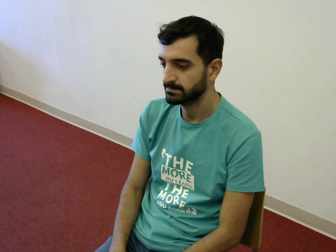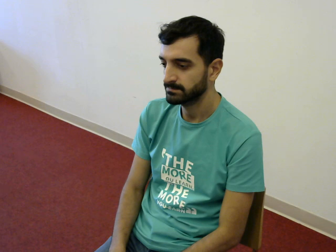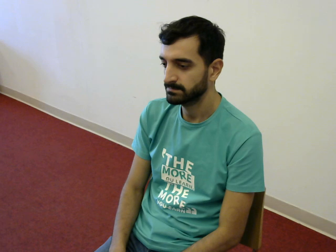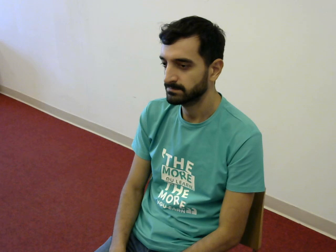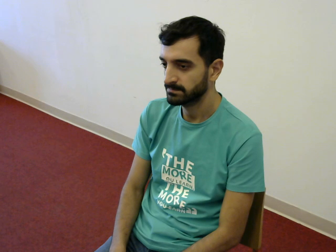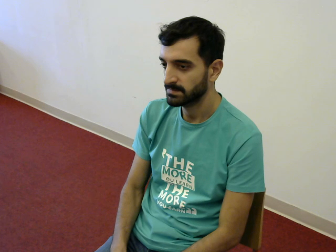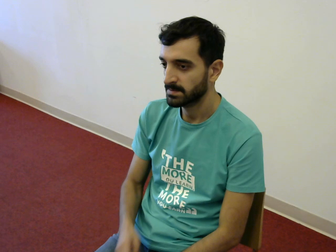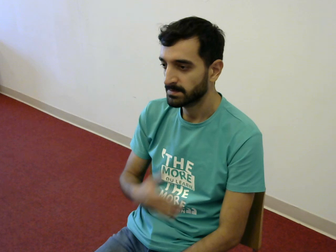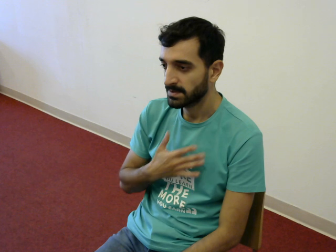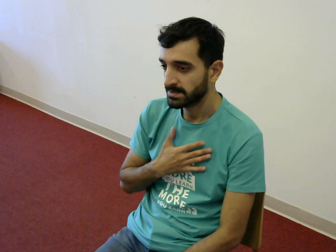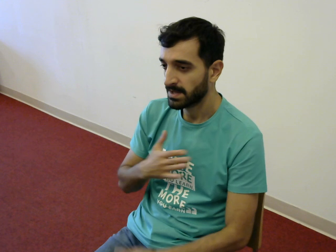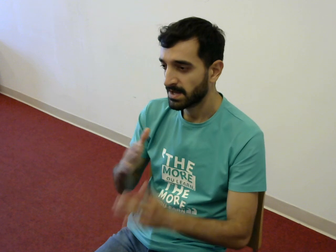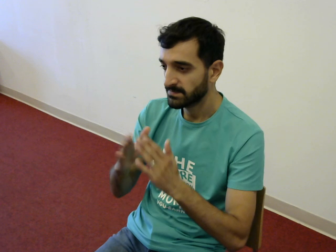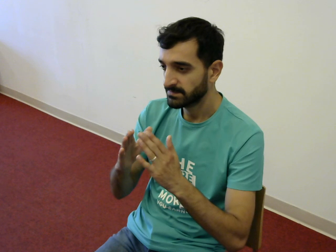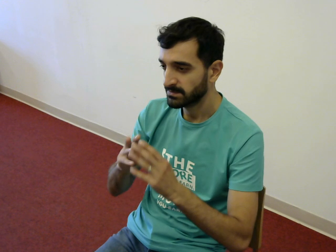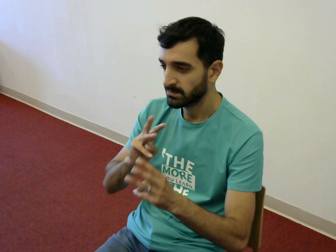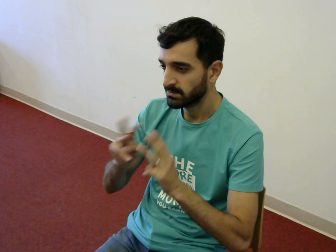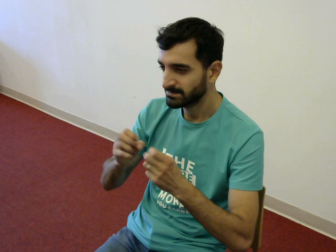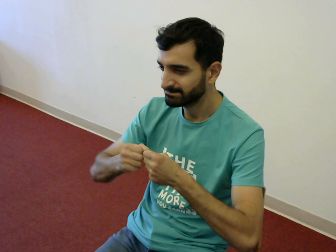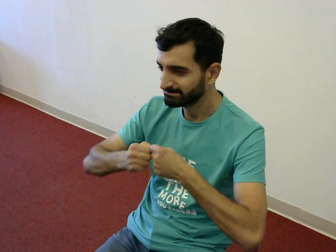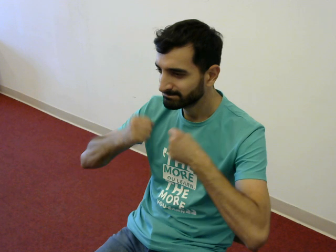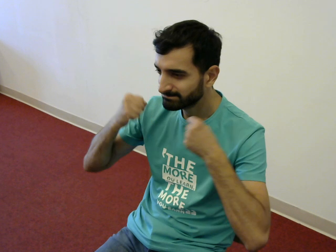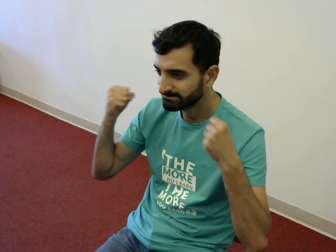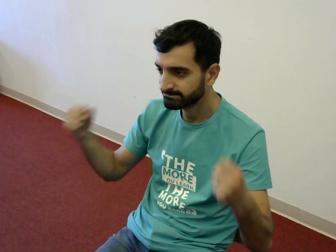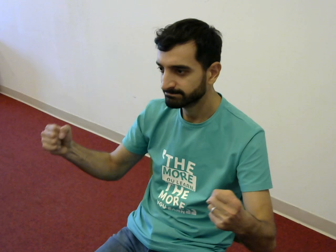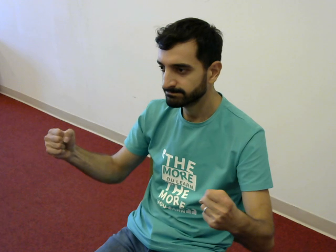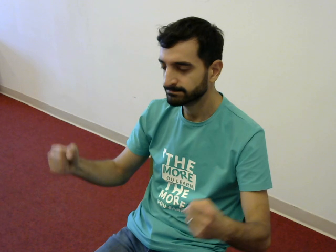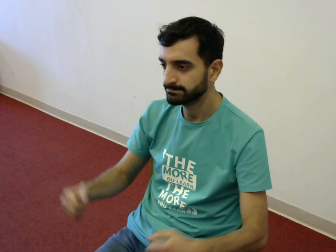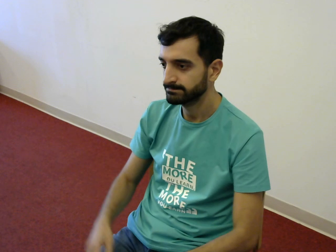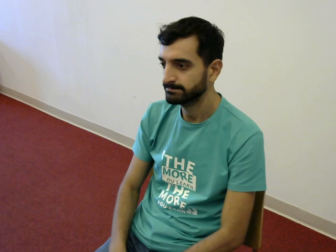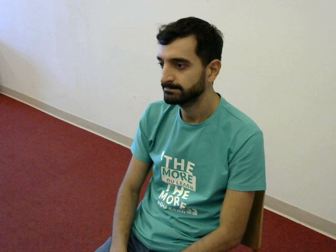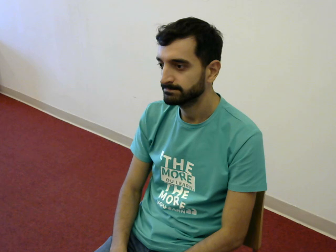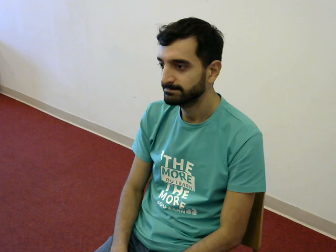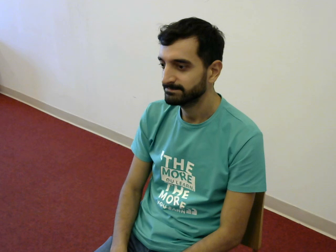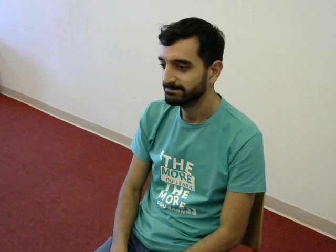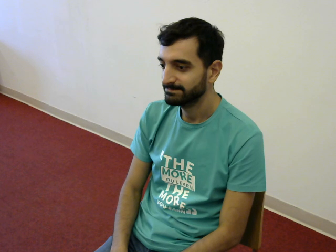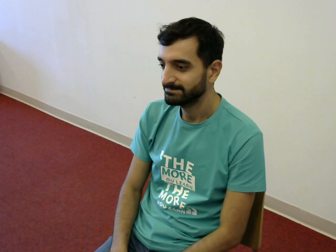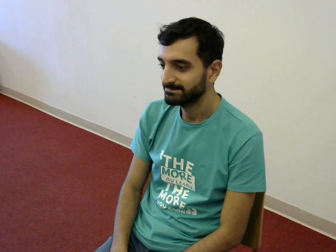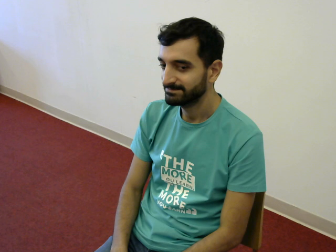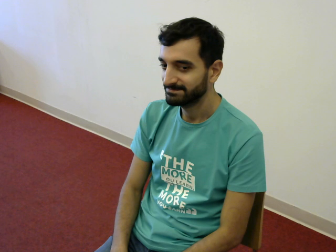Mənim evimin mətbəxi genişdir